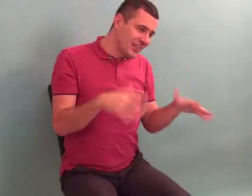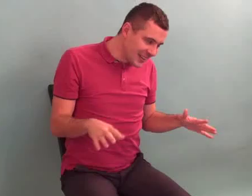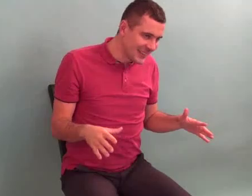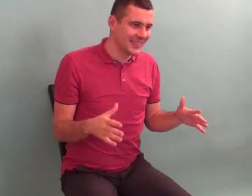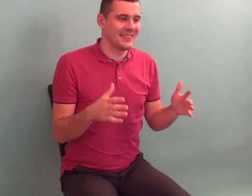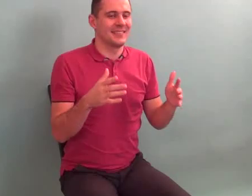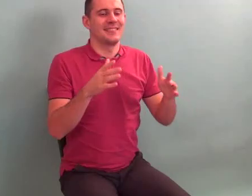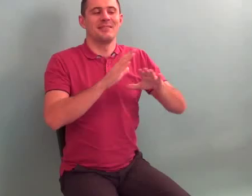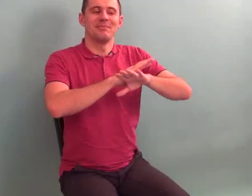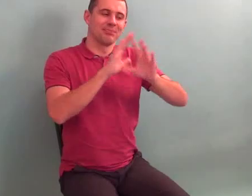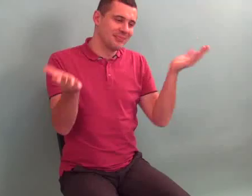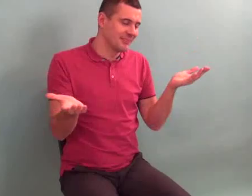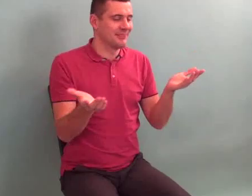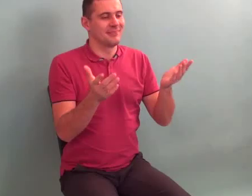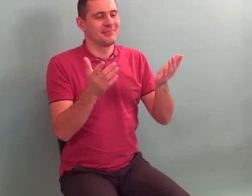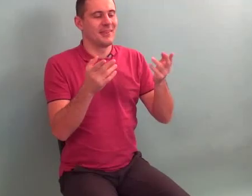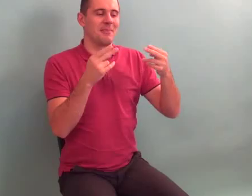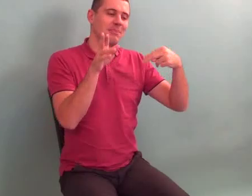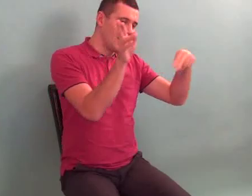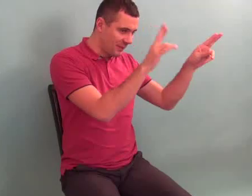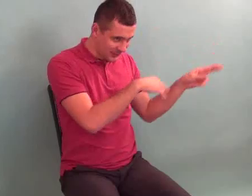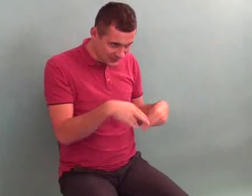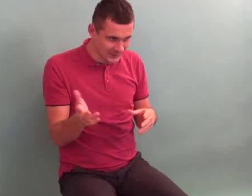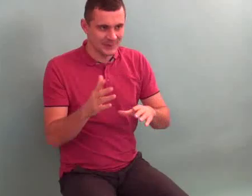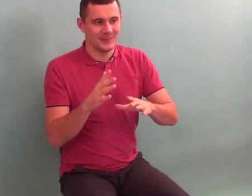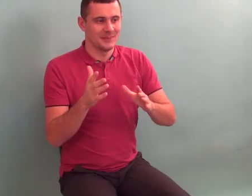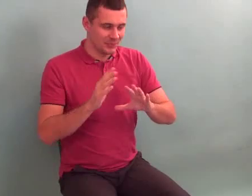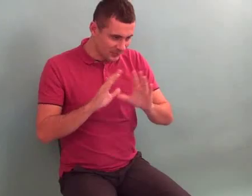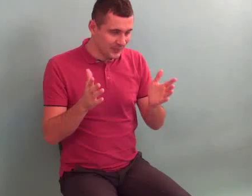Koniec. Wszyscy wrócili.